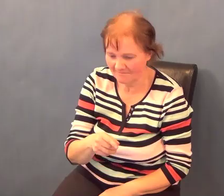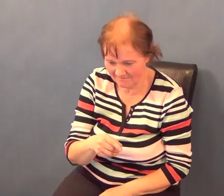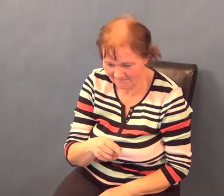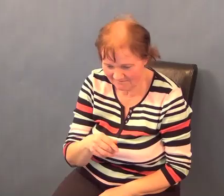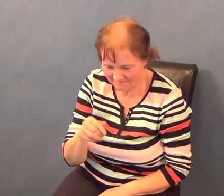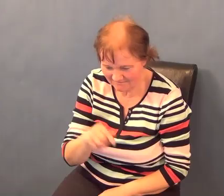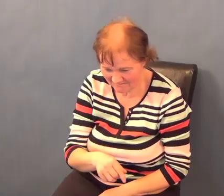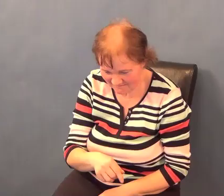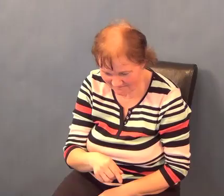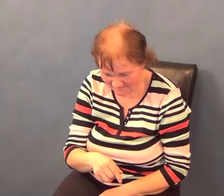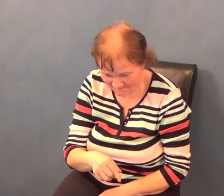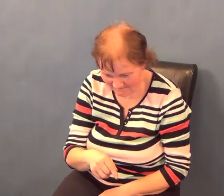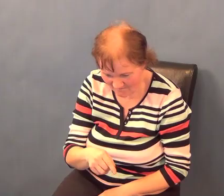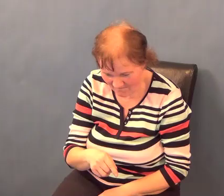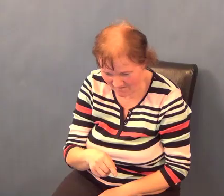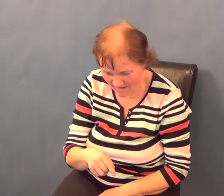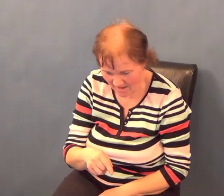To.